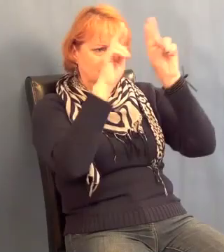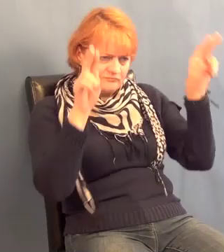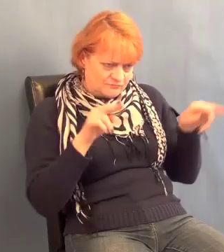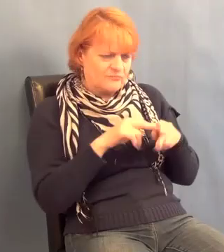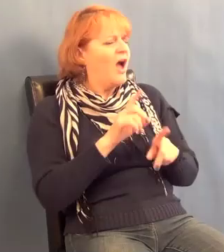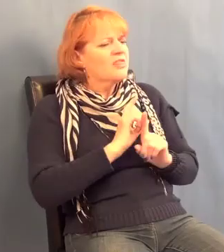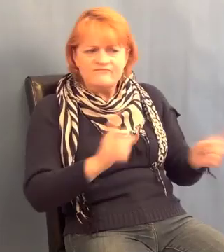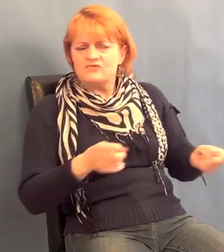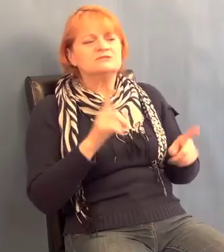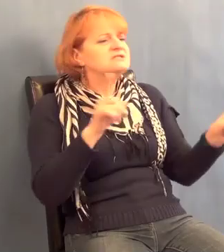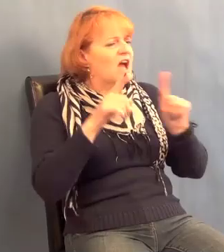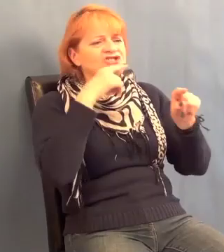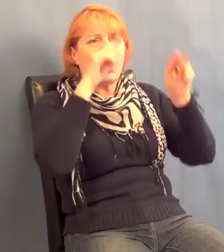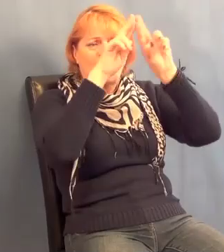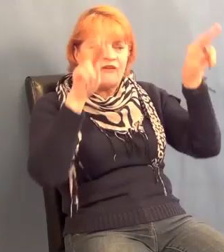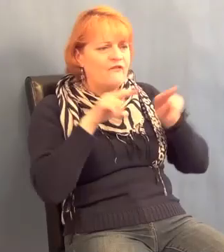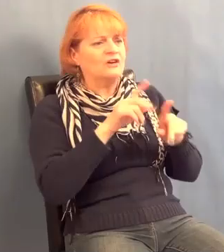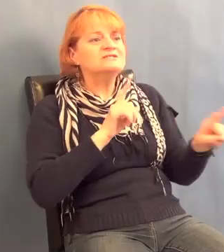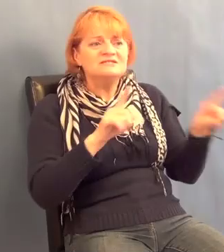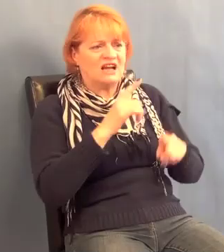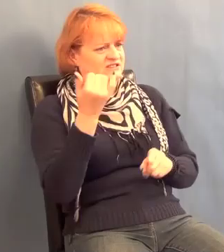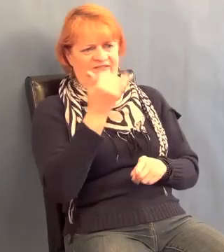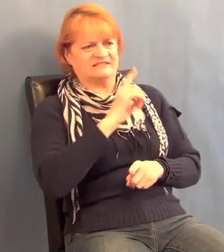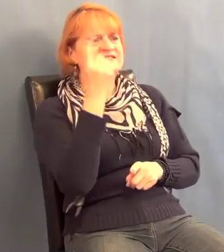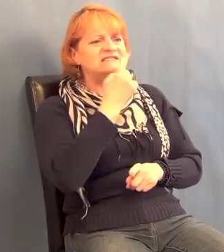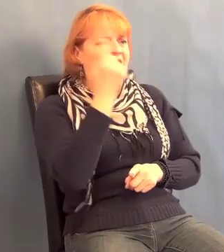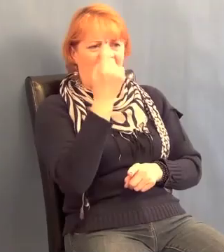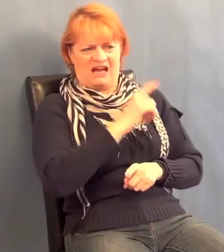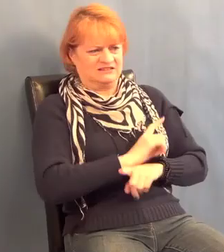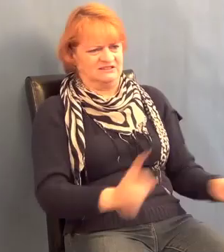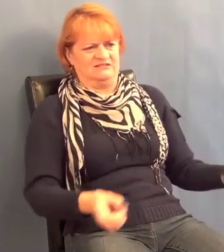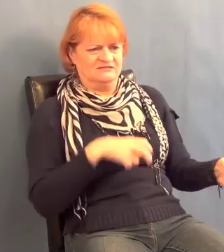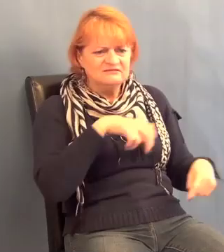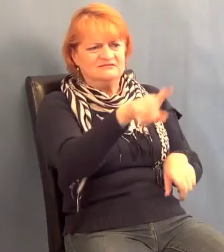Jak jest czerwony znak, to zawsze oznacza bezwzględny zakaz!